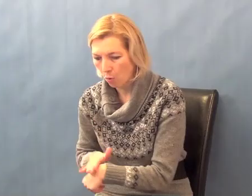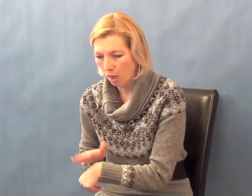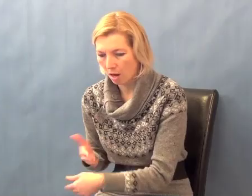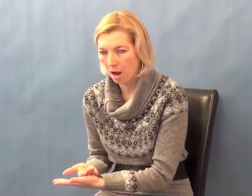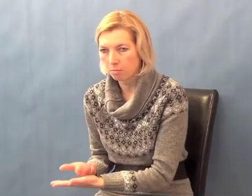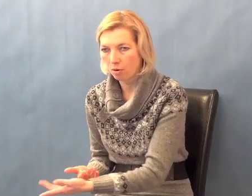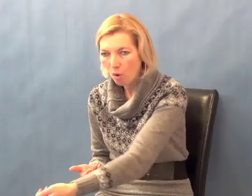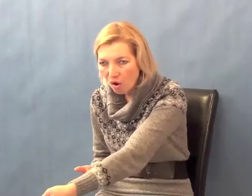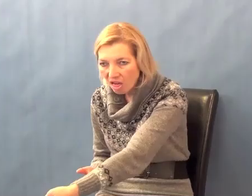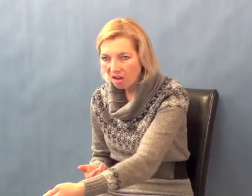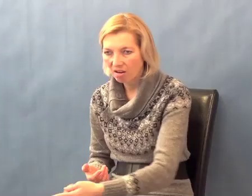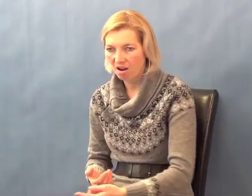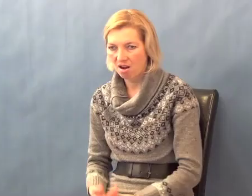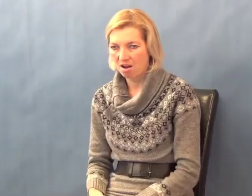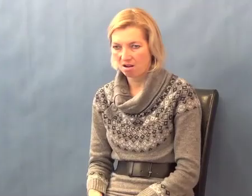Ja mam kolegę, dlaczego?